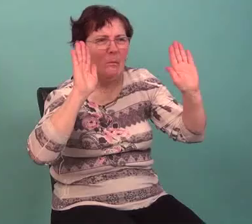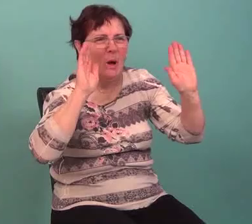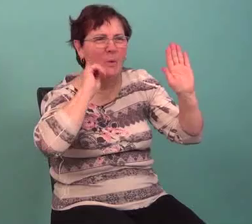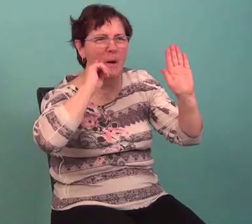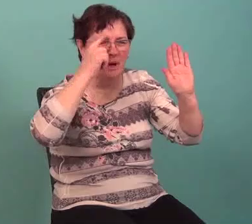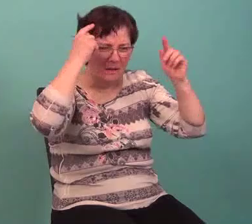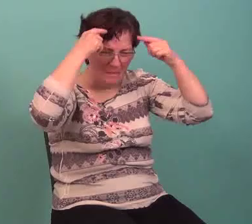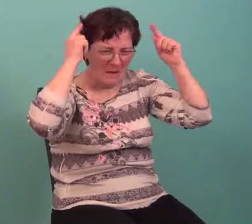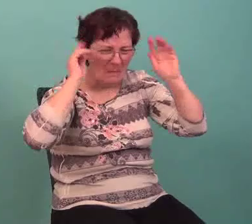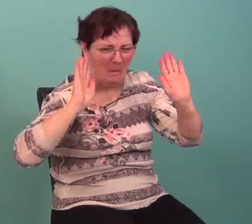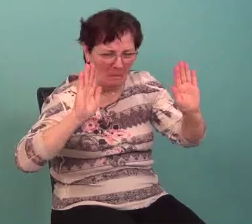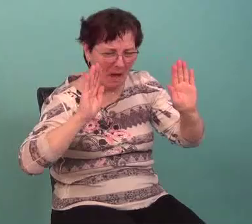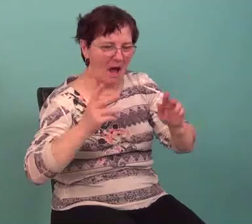Chłopak Myszka Miki wyciąga ręce do przodu.